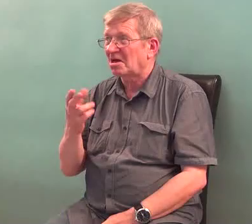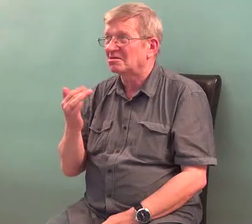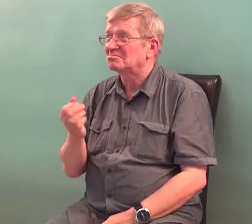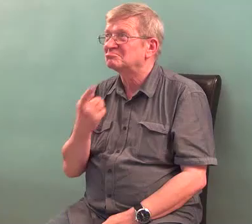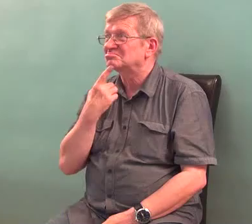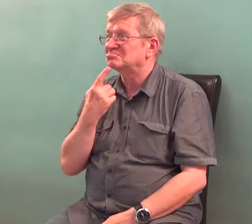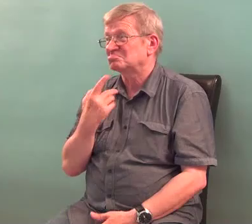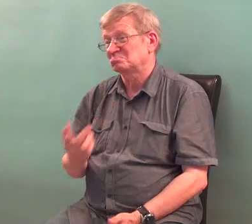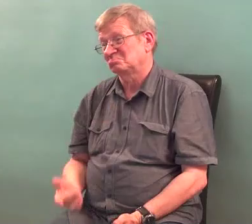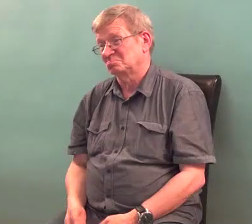Kto to jest?